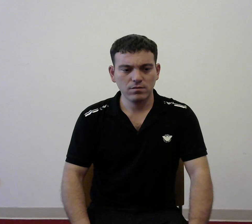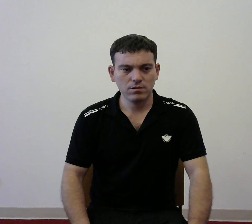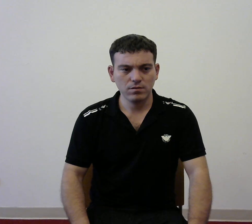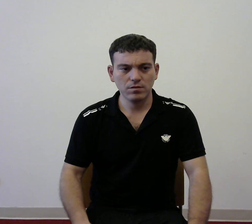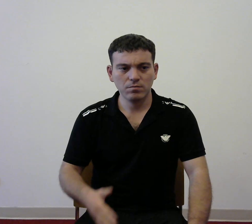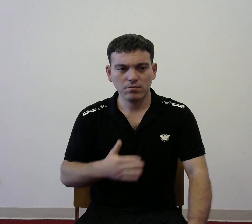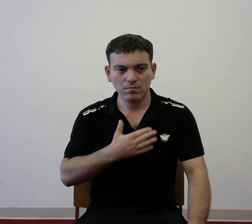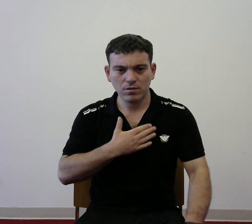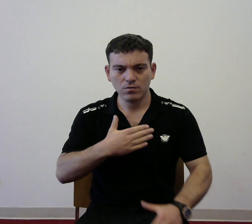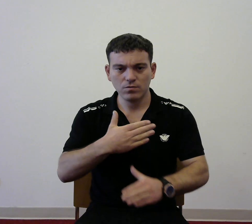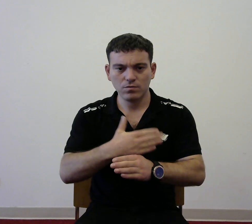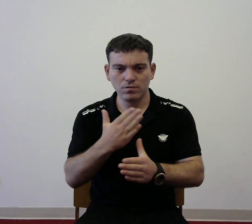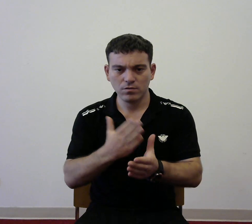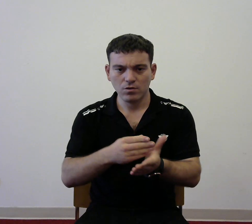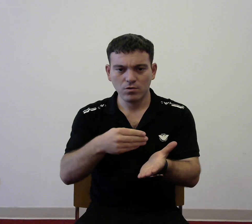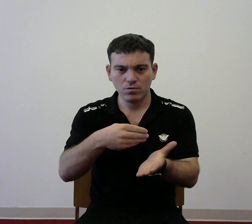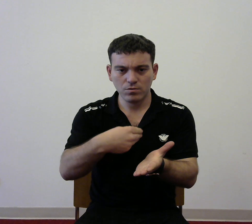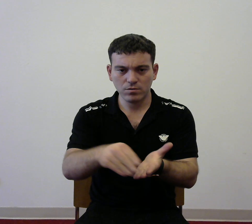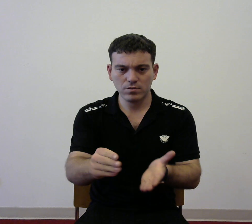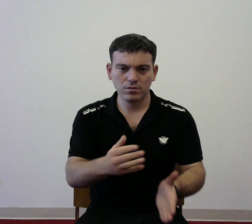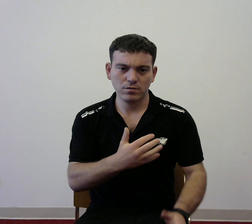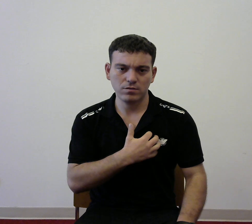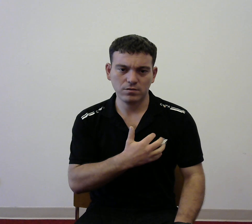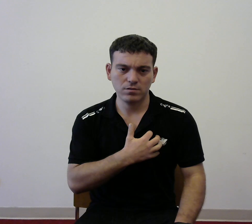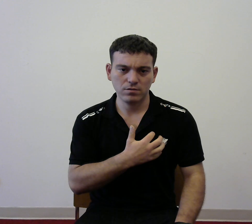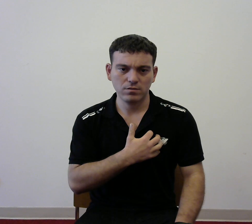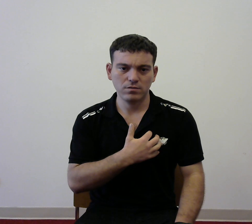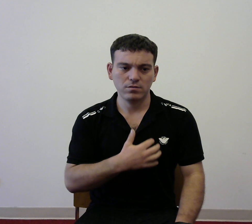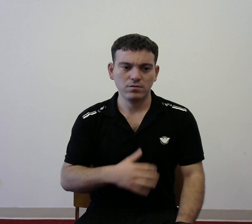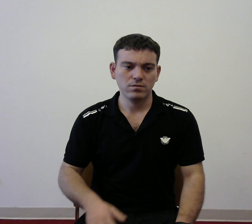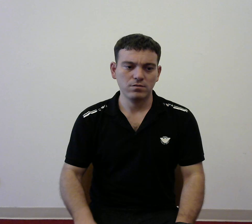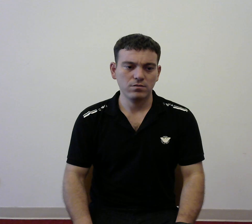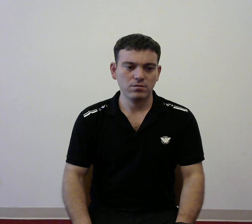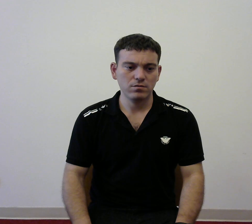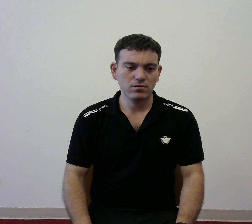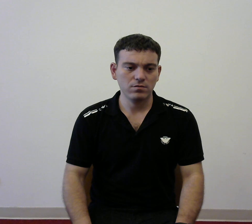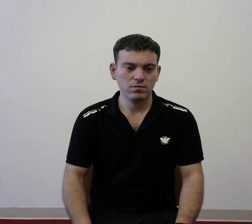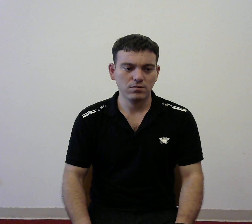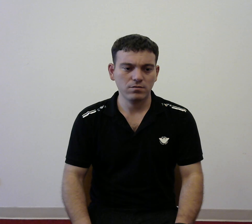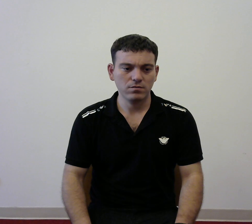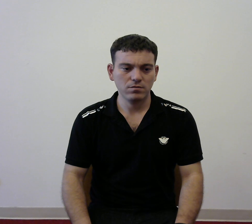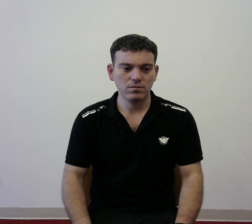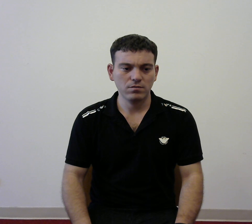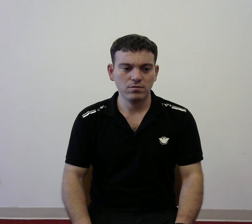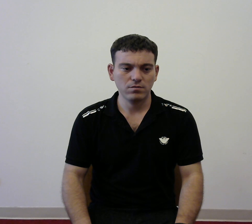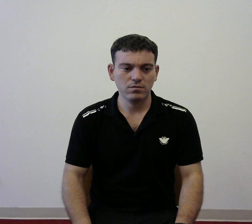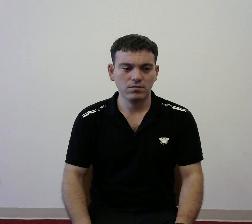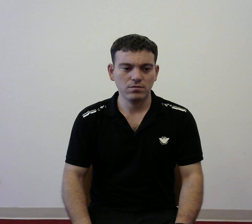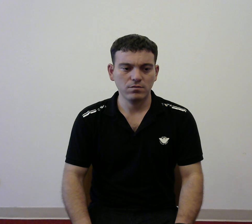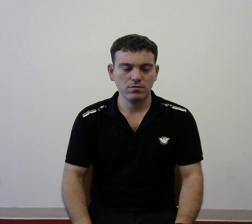Mən çörək almaq istəyirəm